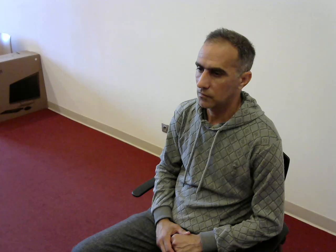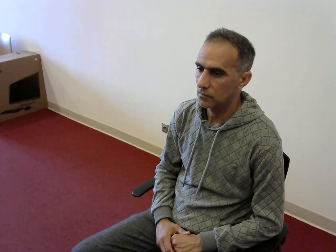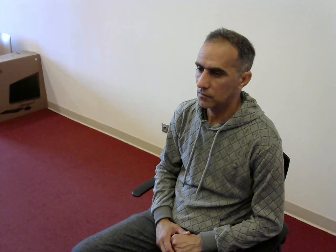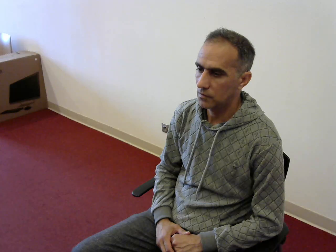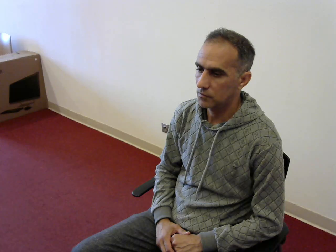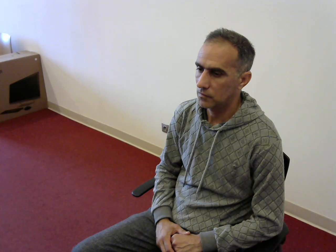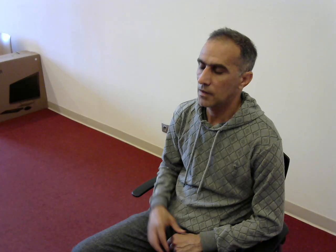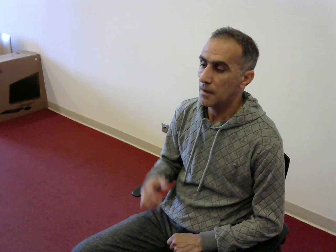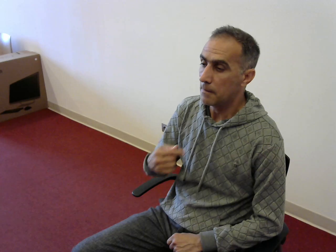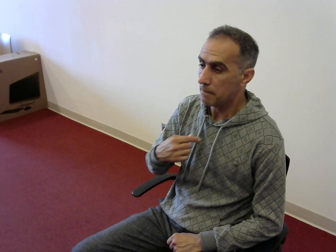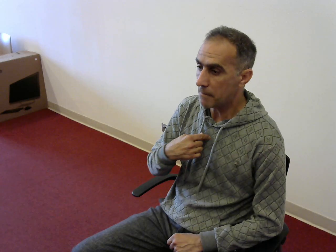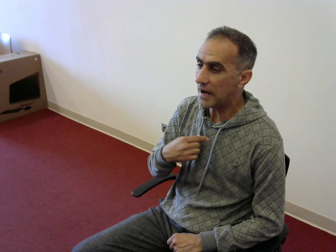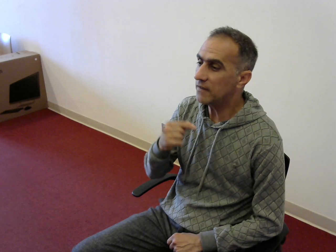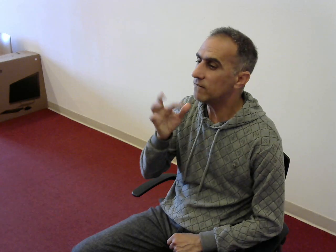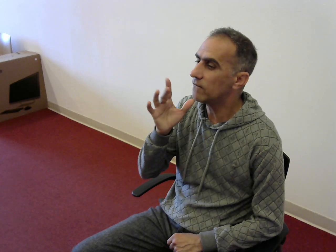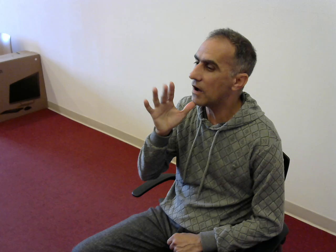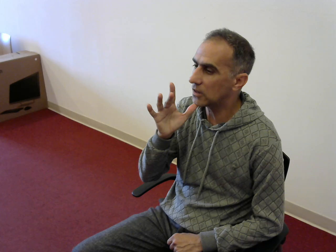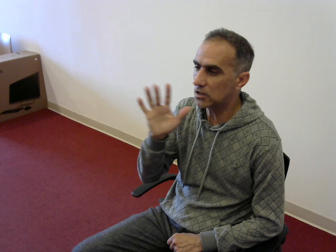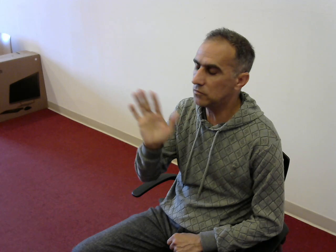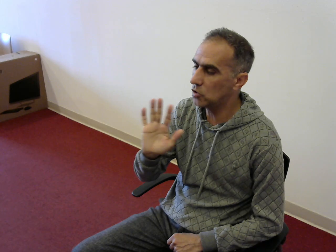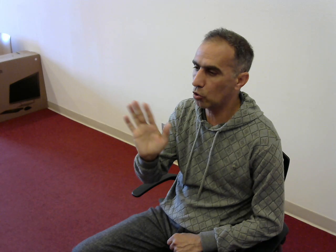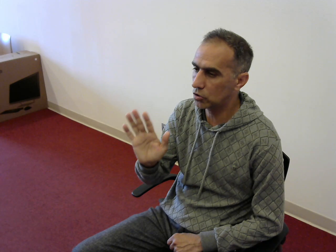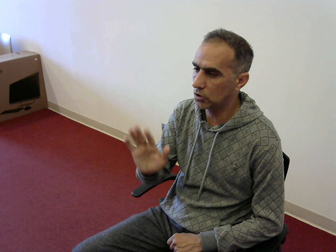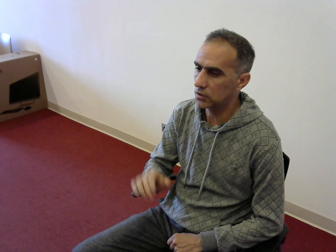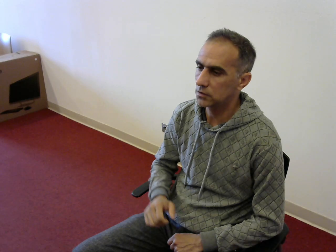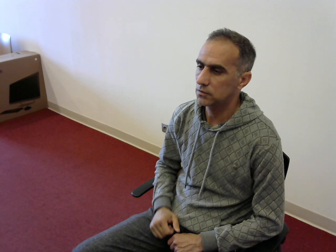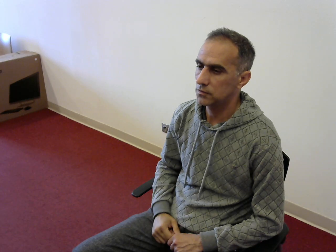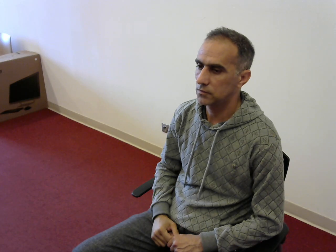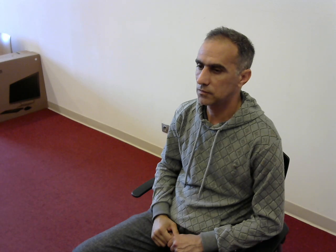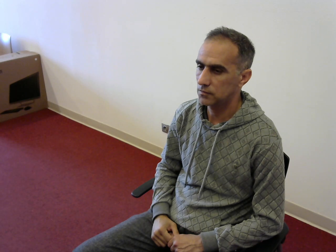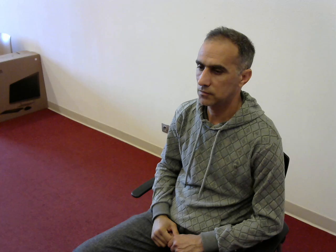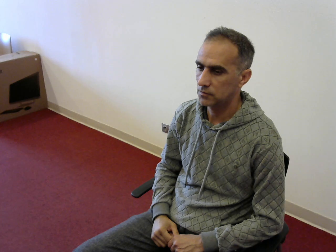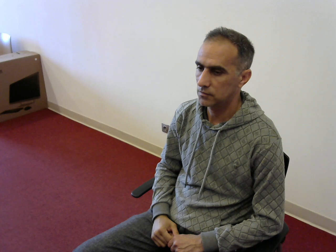Mənim vaxtım yoxdur